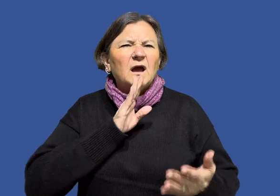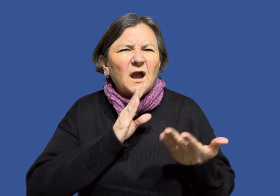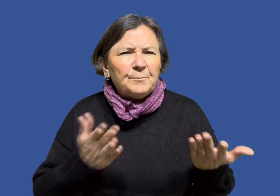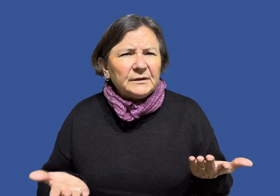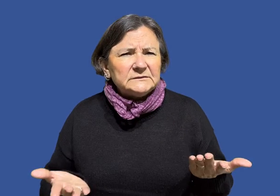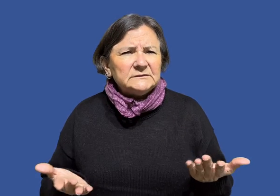Què et passa?